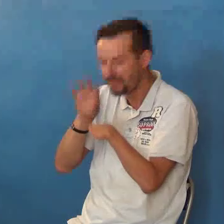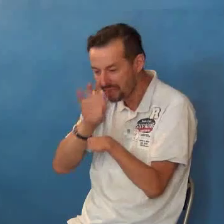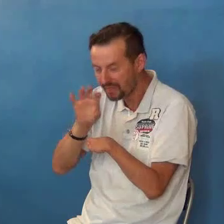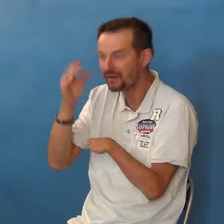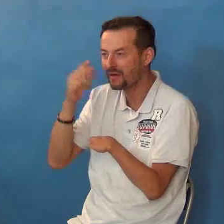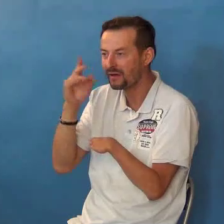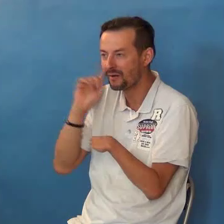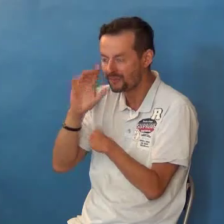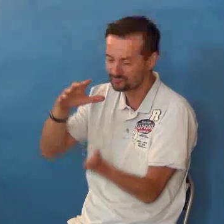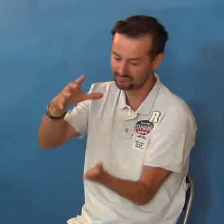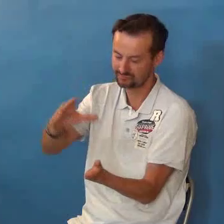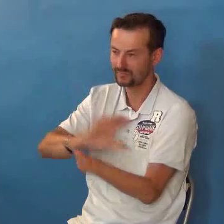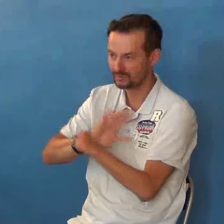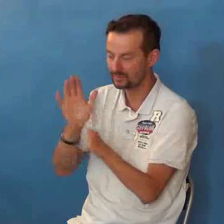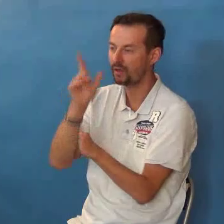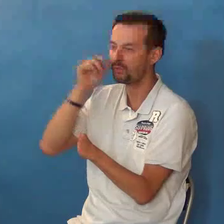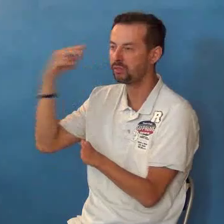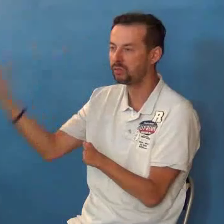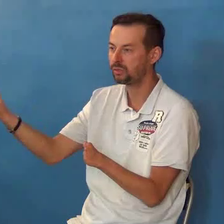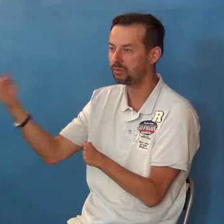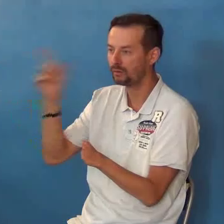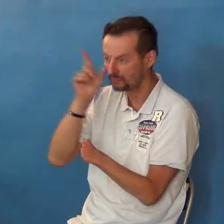Chłopak odstawia słoik i kładzie się spać.